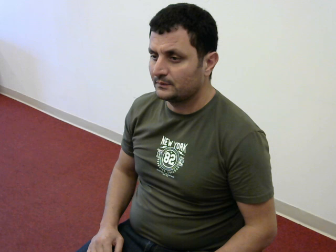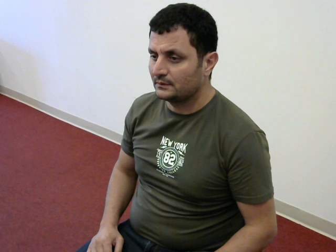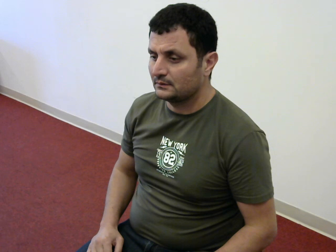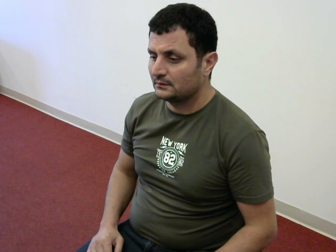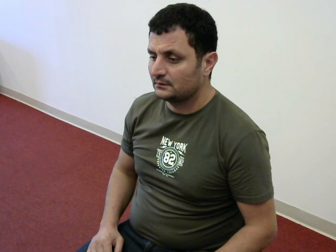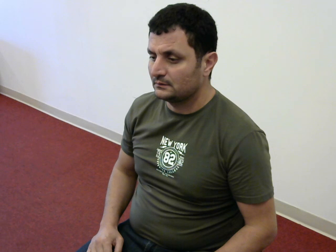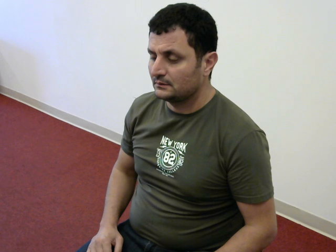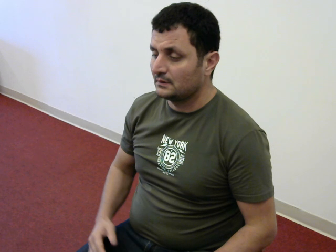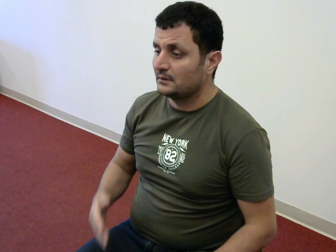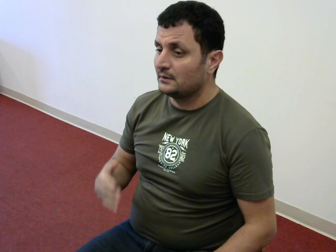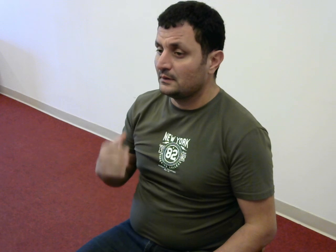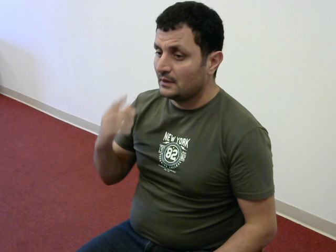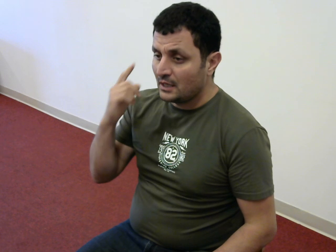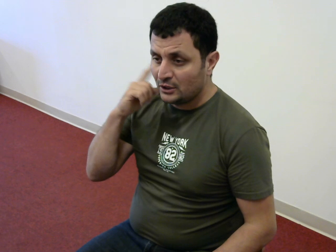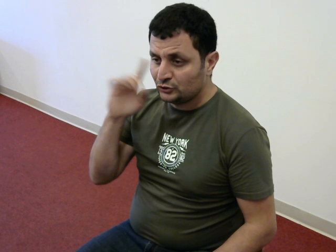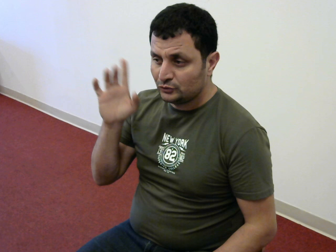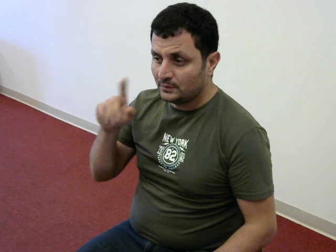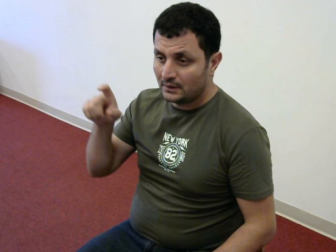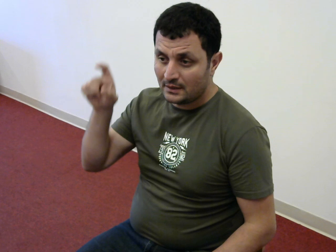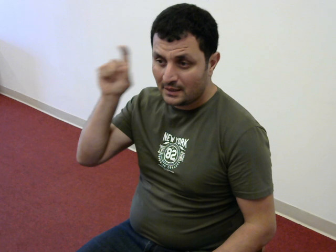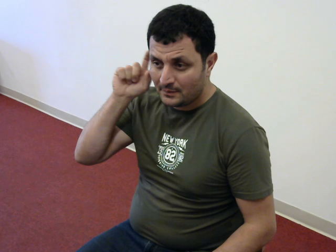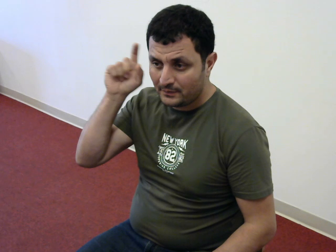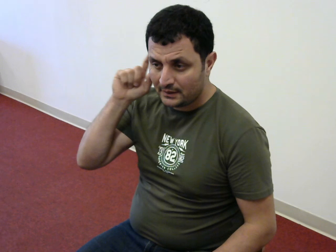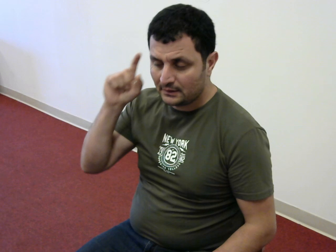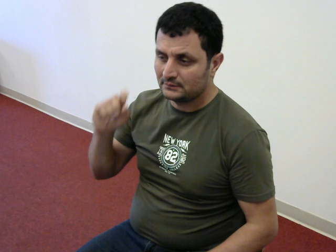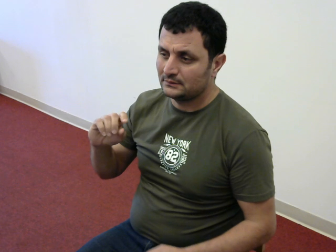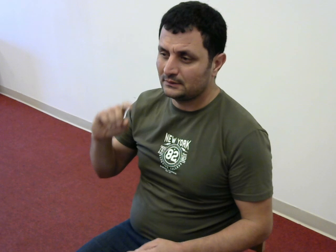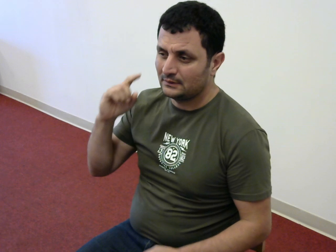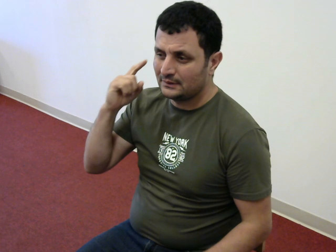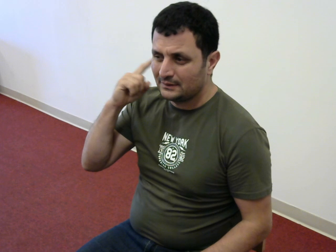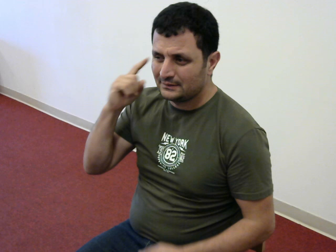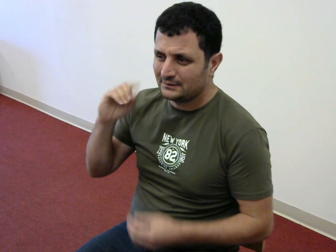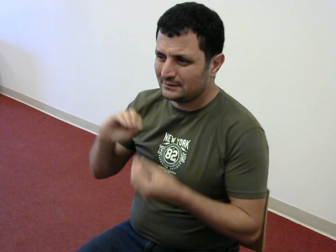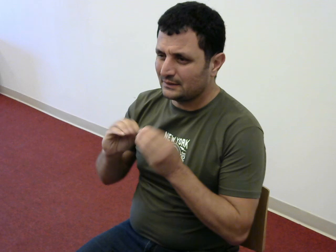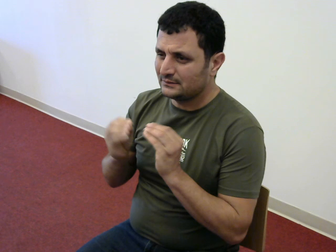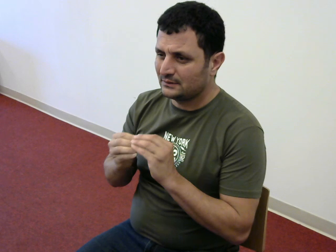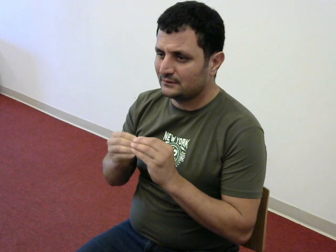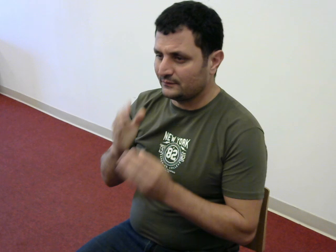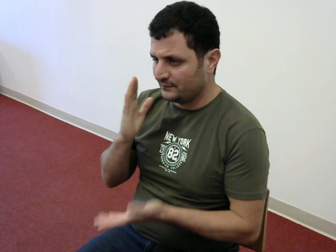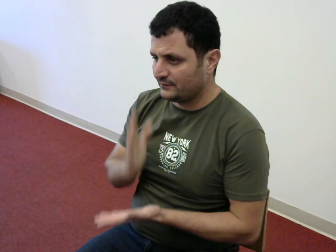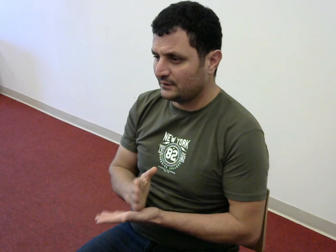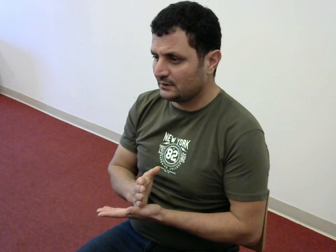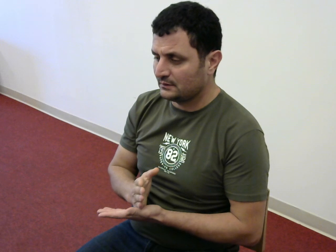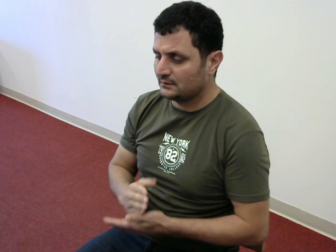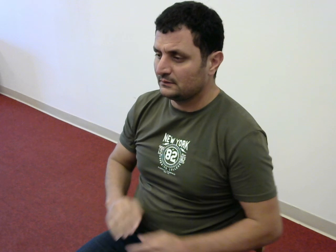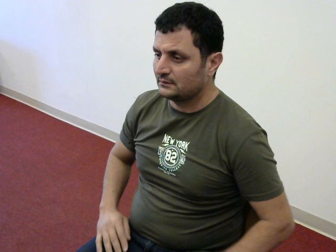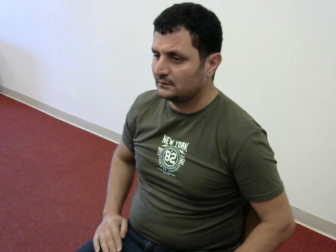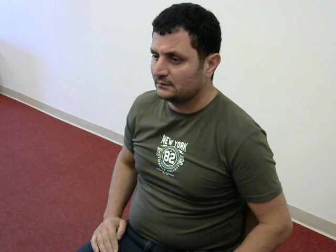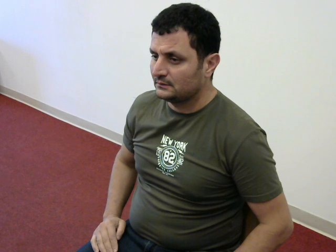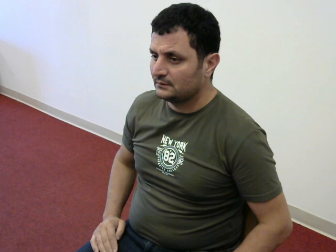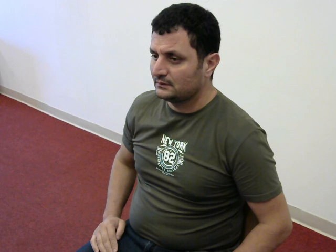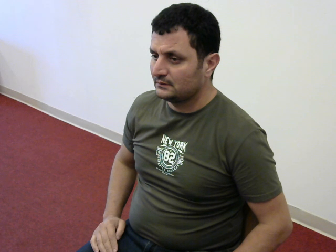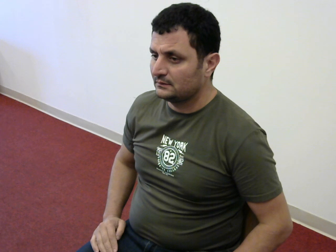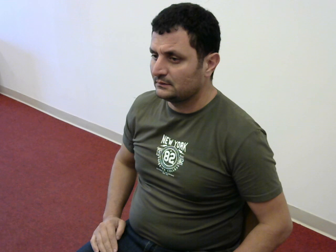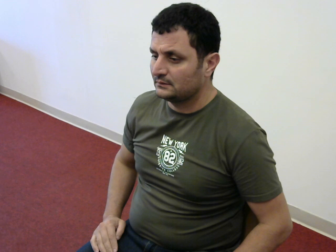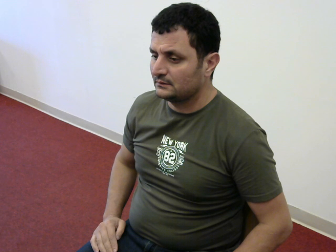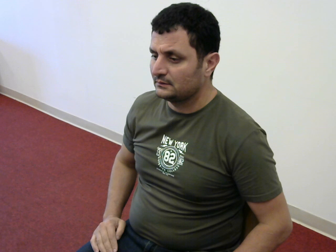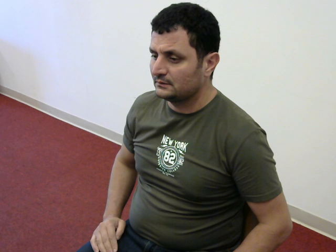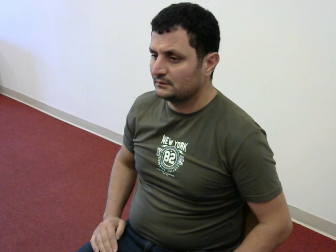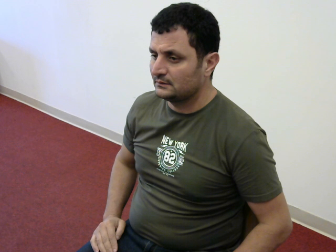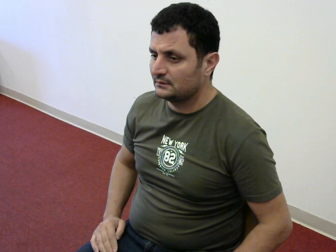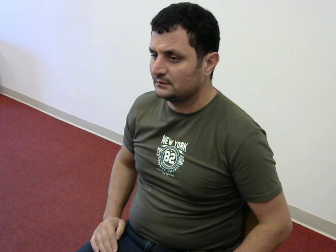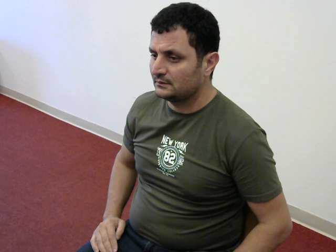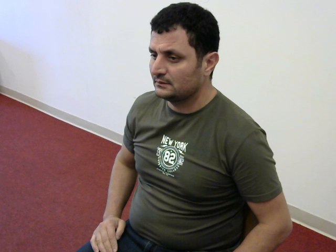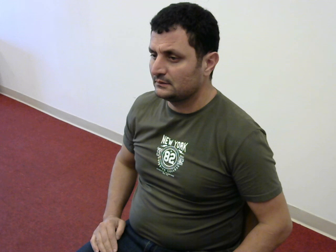Eşitmə aparatımın nasazlığı var